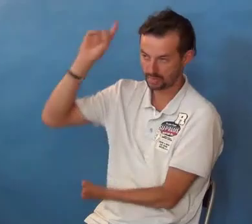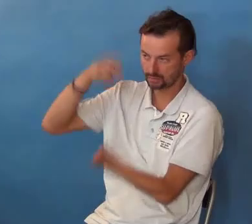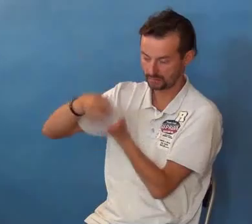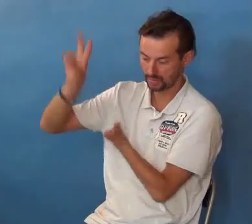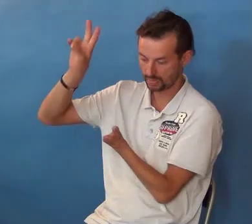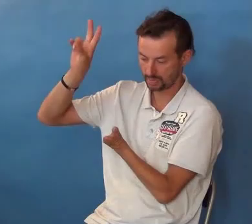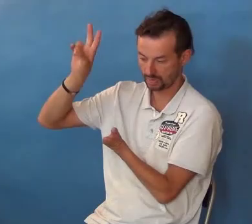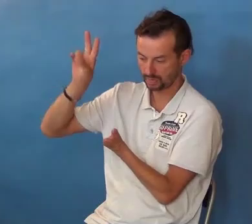Upadający człowiek.